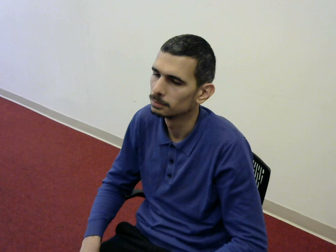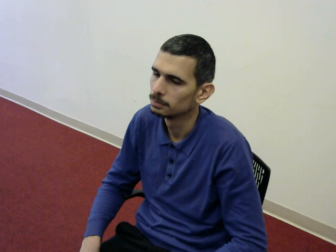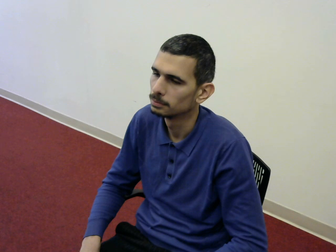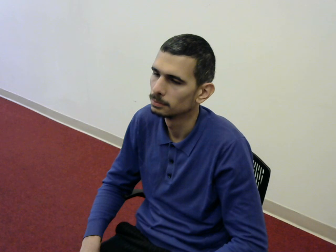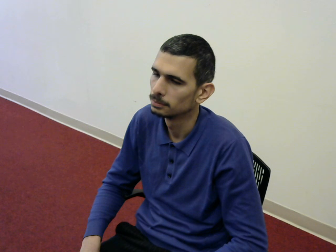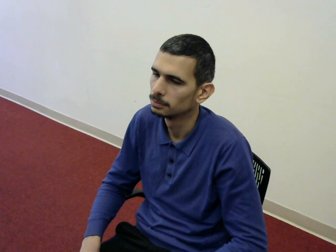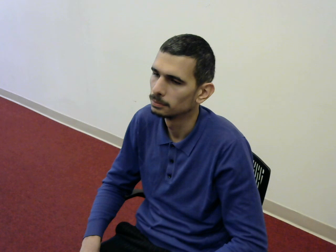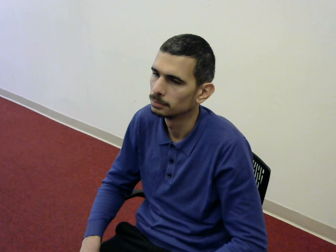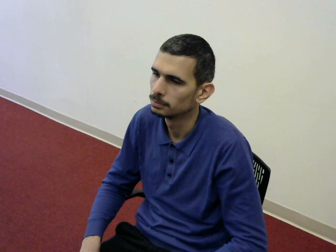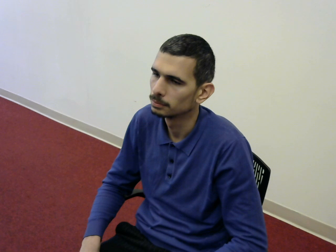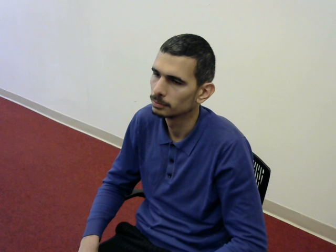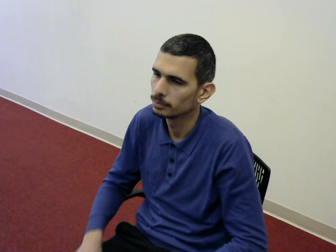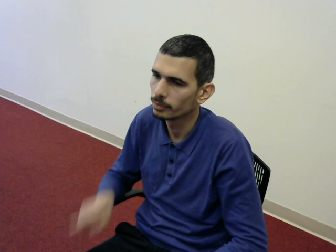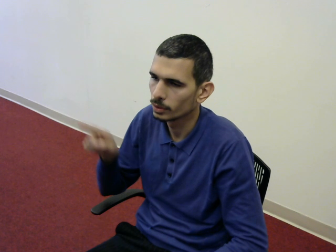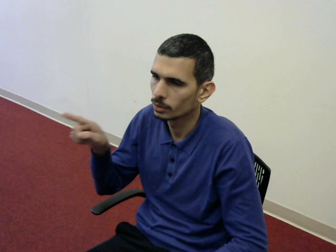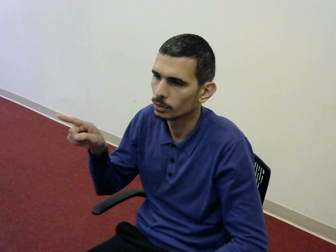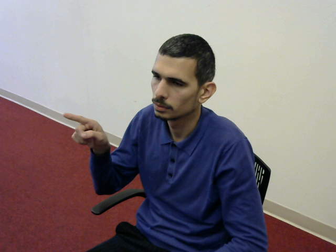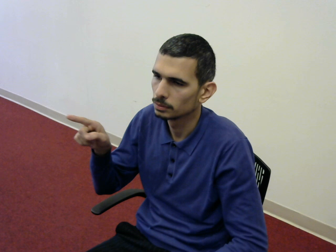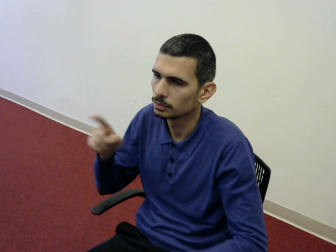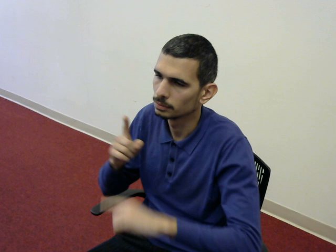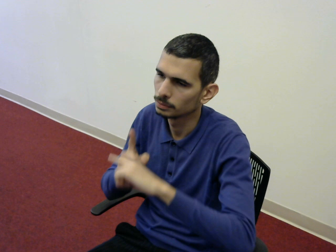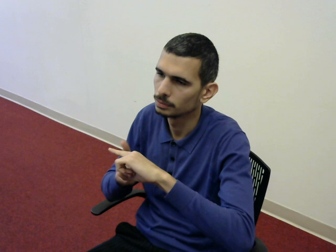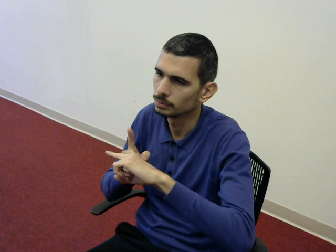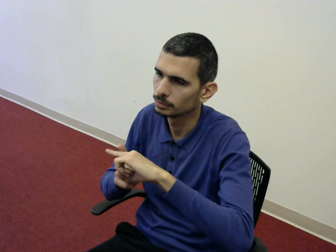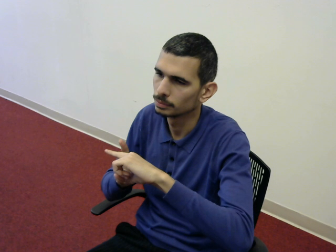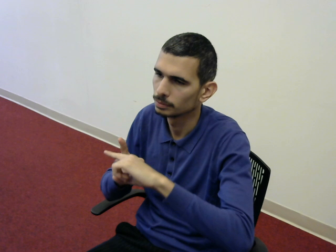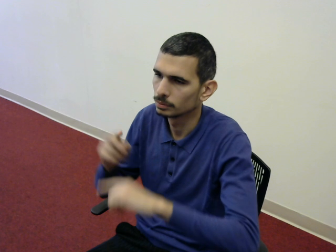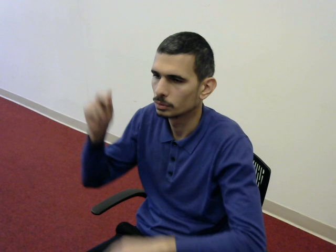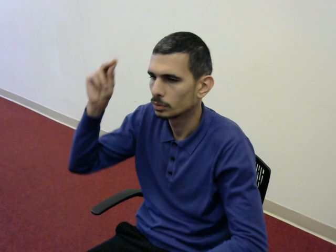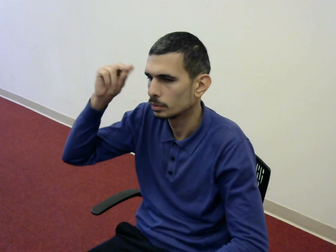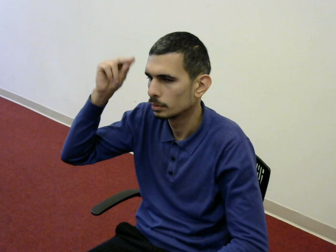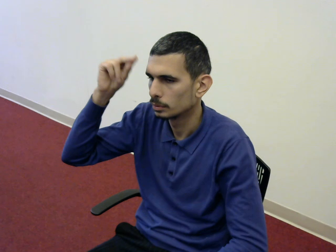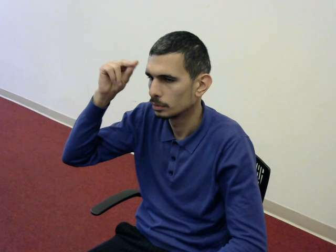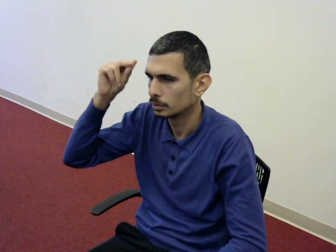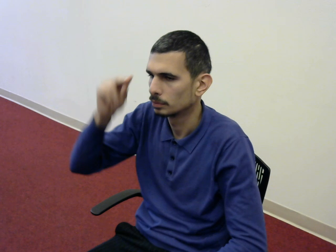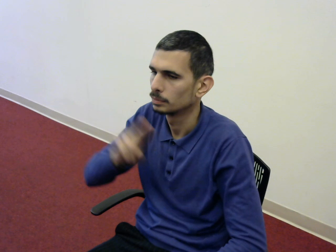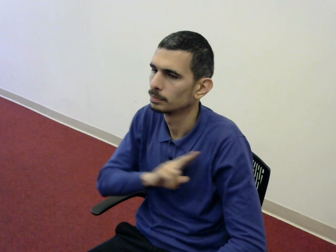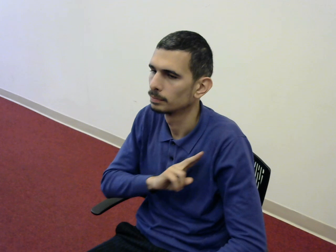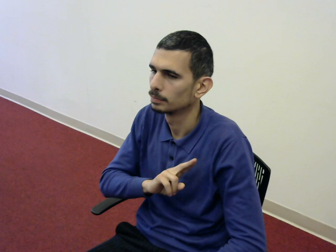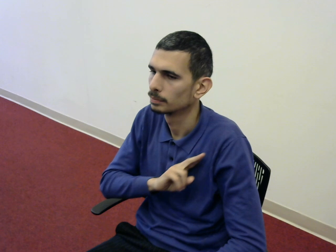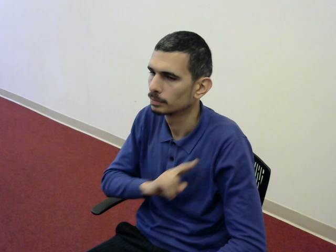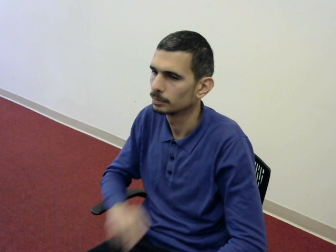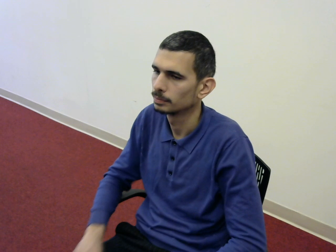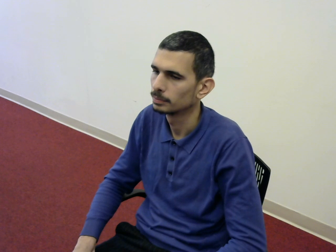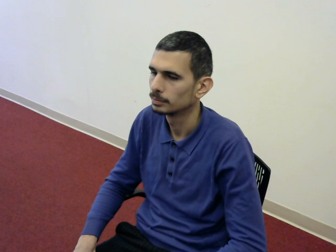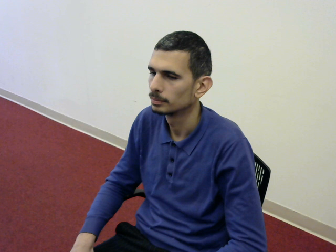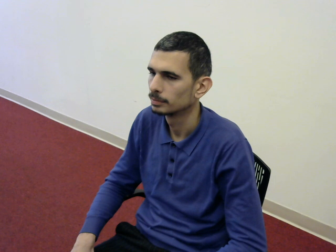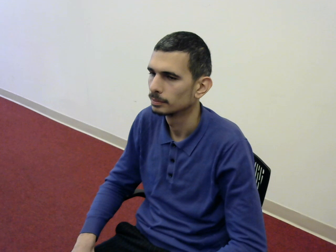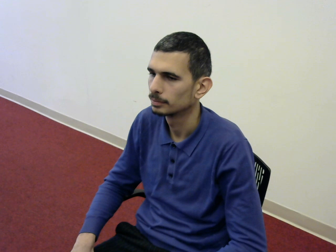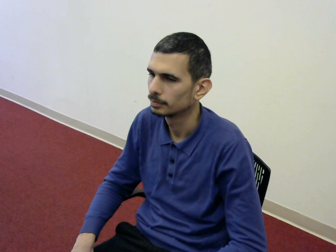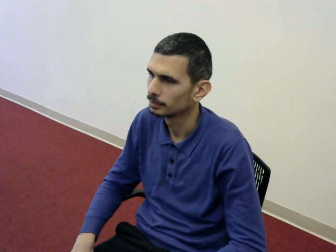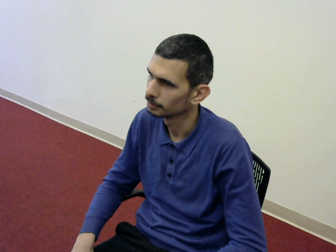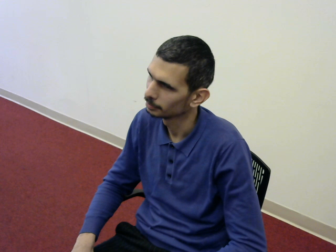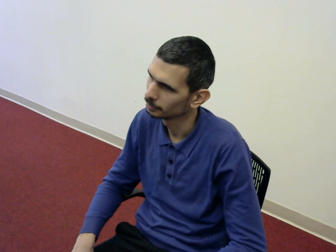O riyazi dərsləri sevir